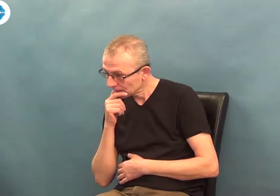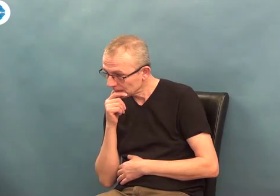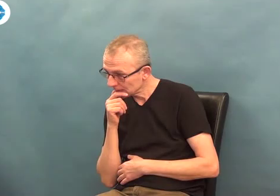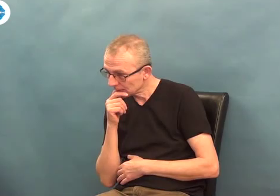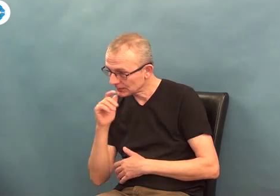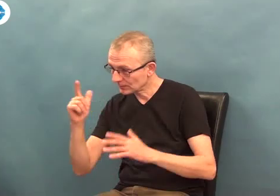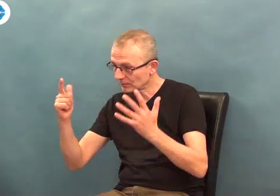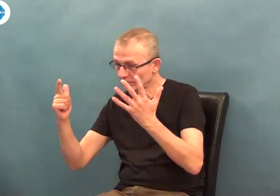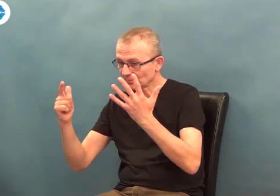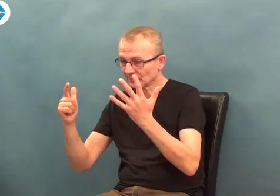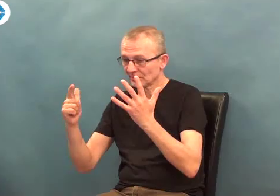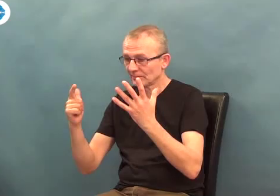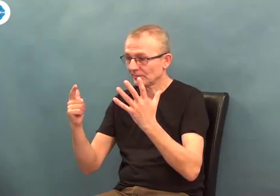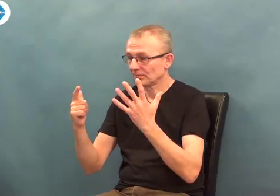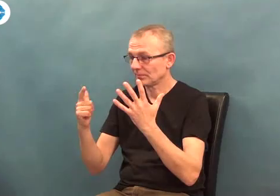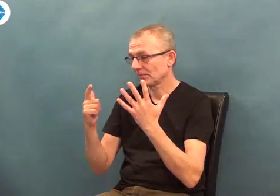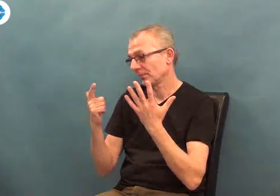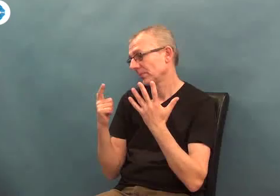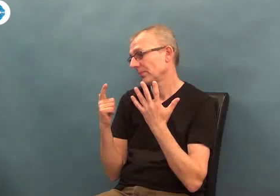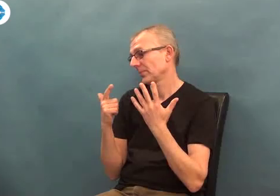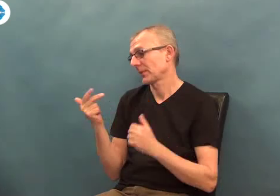Siódmego, w niedzielę.